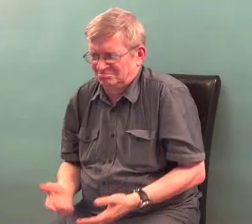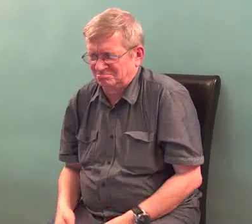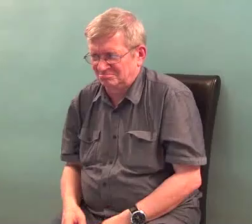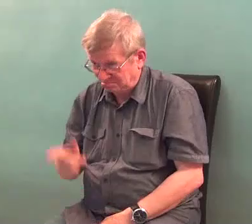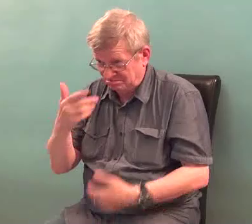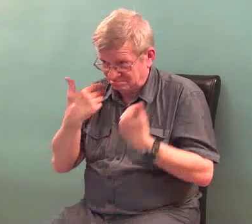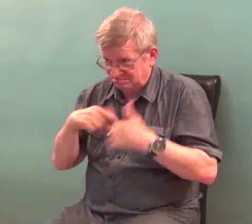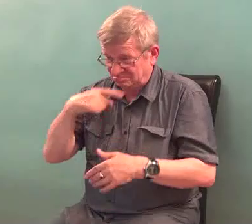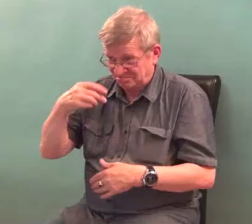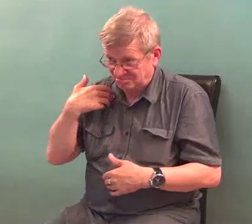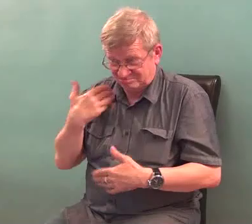Nie chcesz uczyć się języka angielskiego?